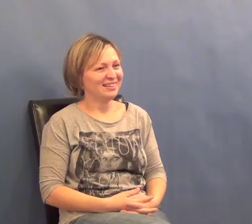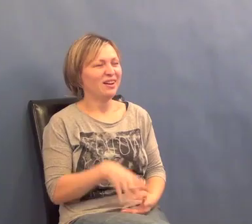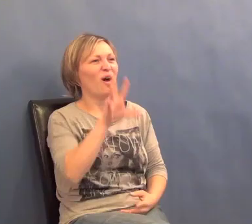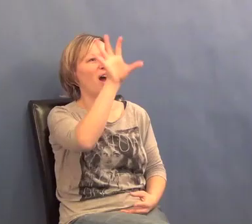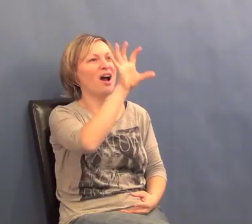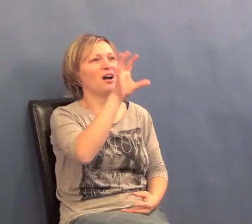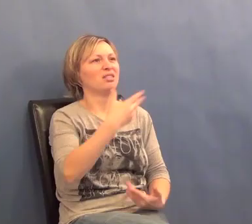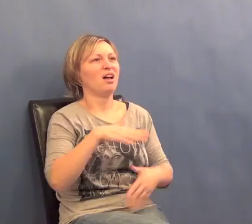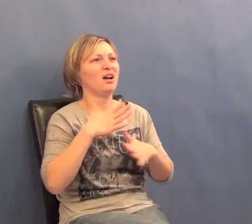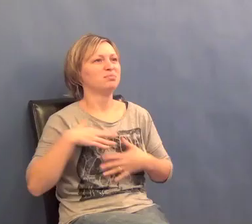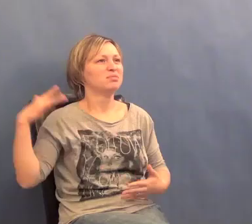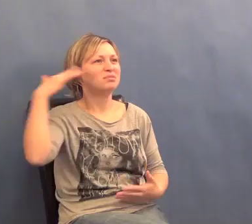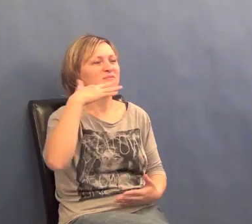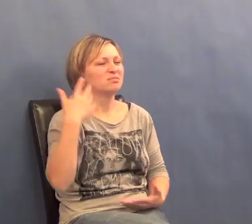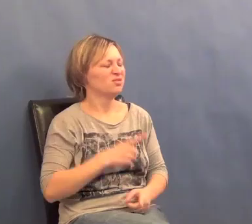Można poczuć dyskomfort z powodu zapachu.